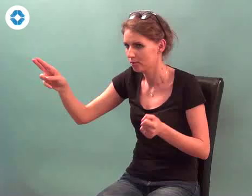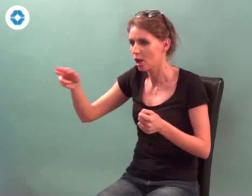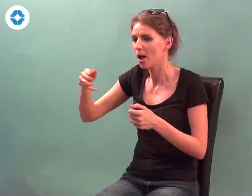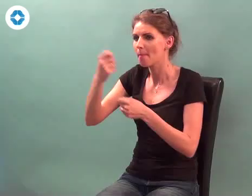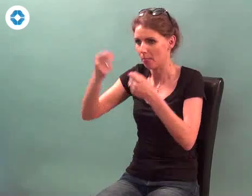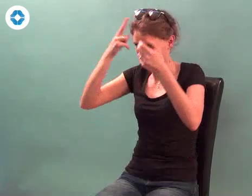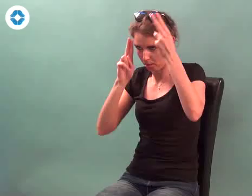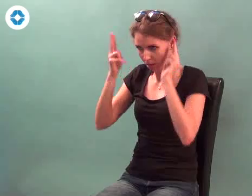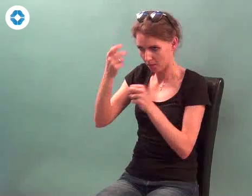Jest cały oblepiony śmieciami, skórkami od banana.